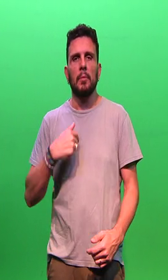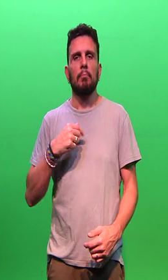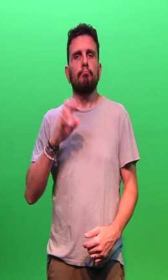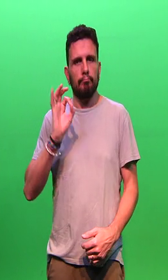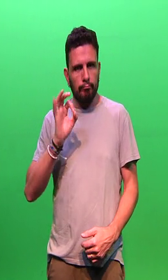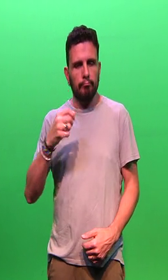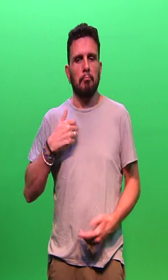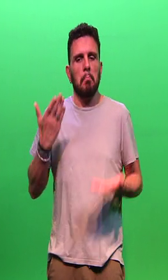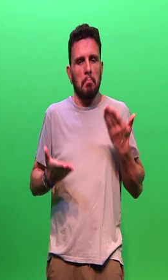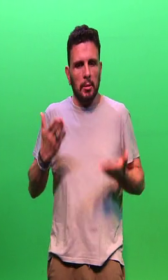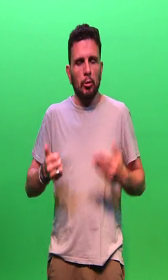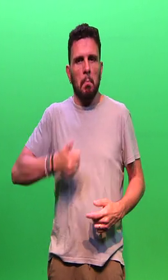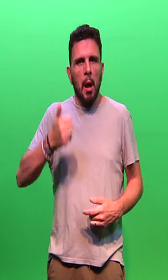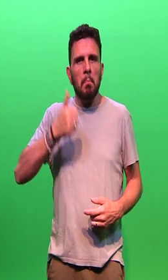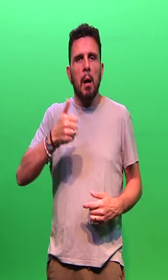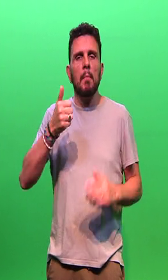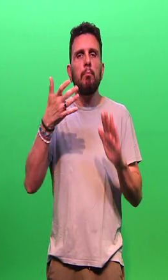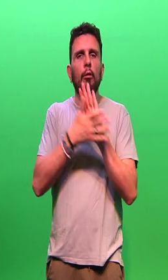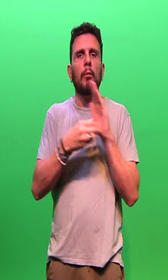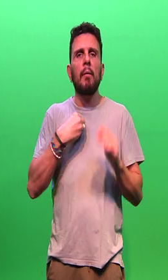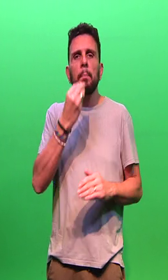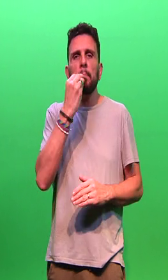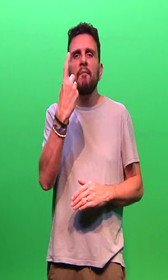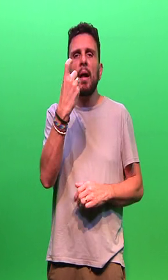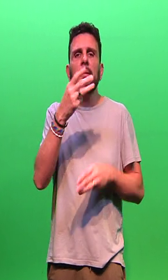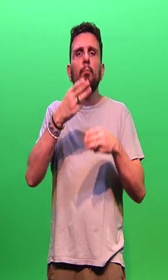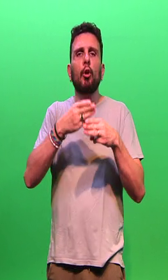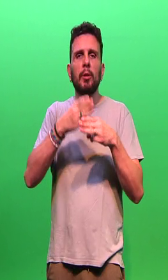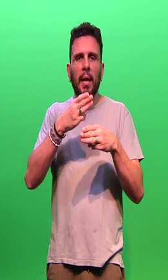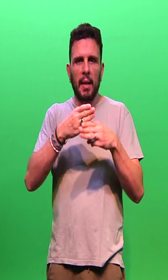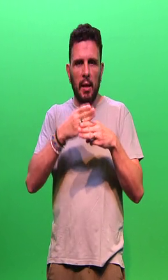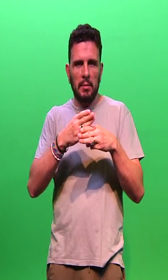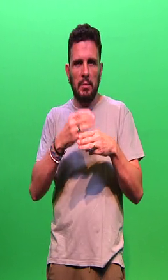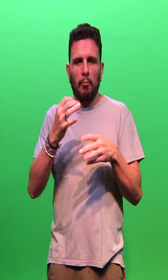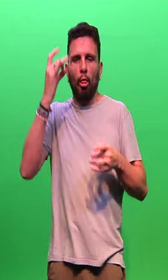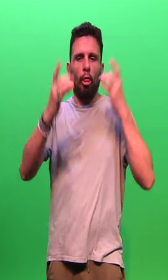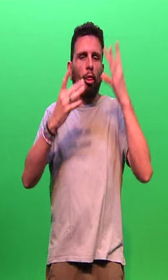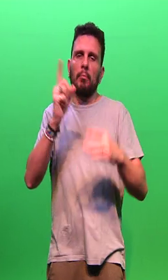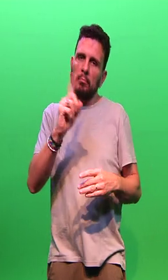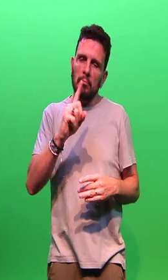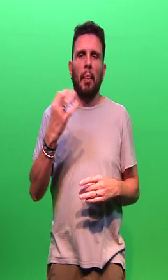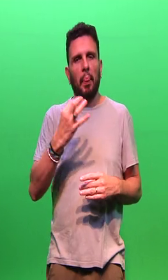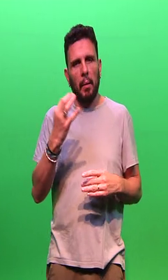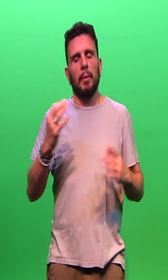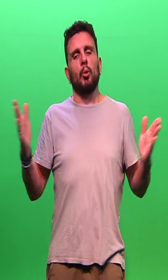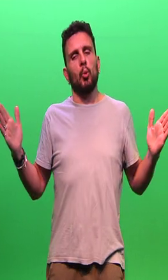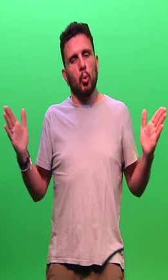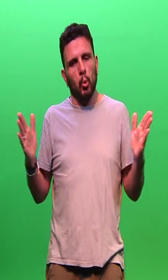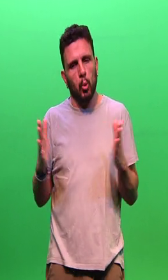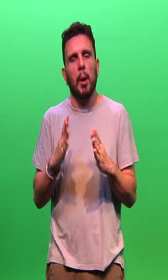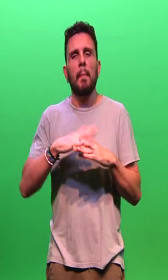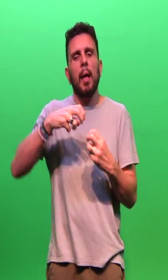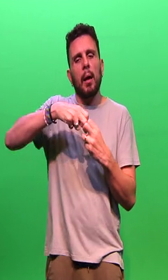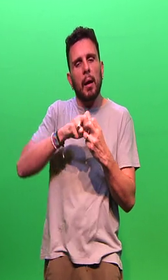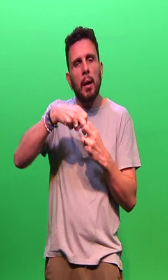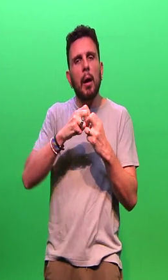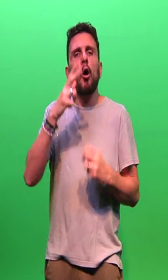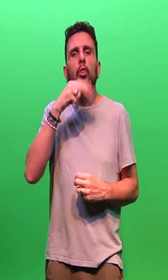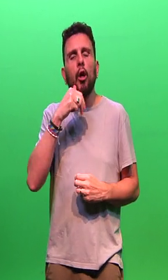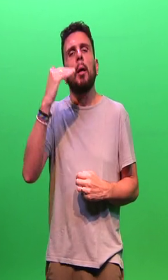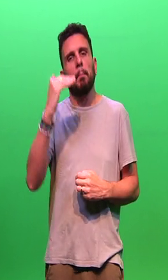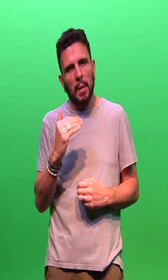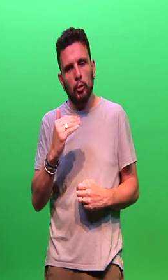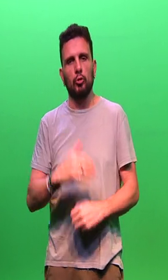Sí, cada vegada peso més perquè cal que mengi proteïnes, menjo ximpleries i no pot ser, m'he d'aprimar perquè les articulacions em facin menys mal.